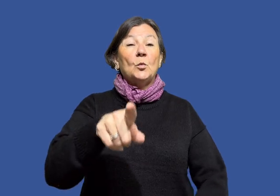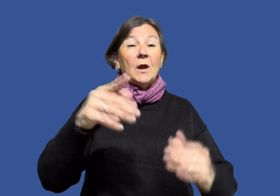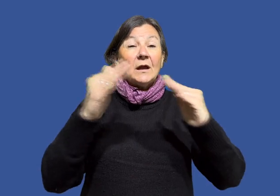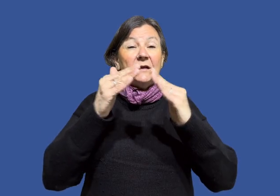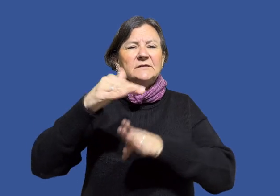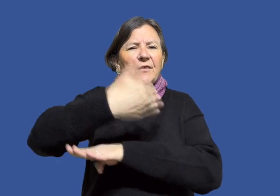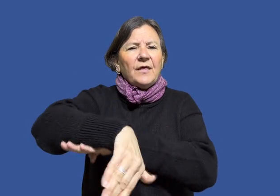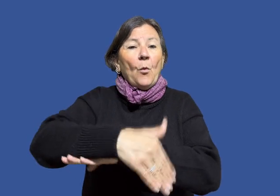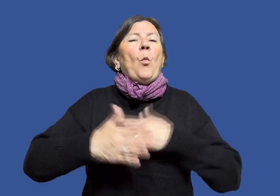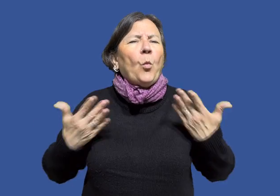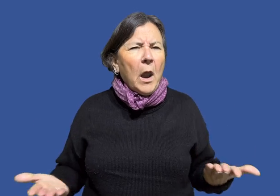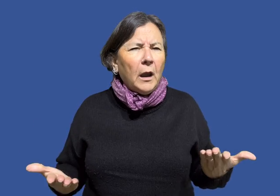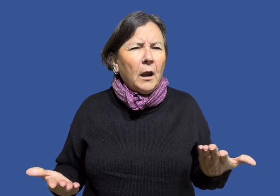Quina és la teva adreça?